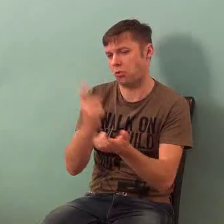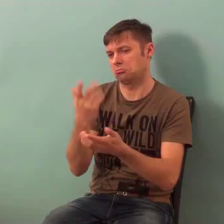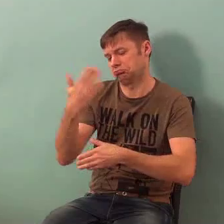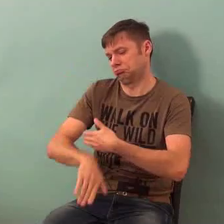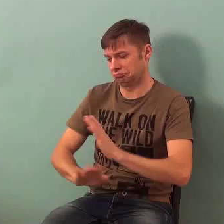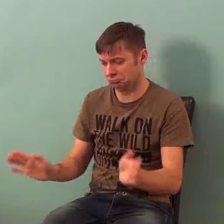Koniec.